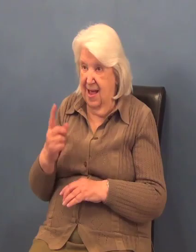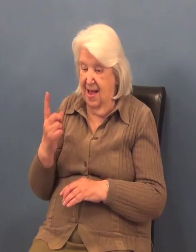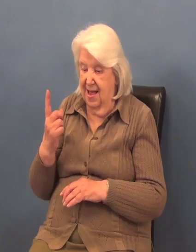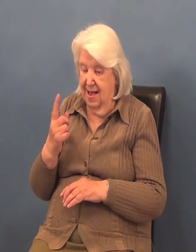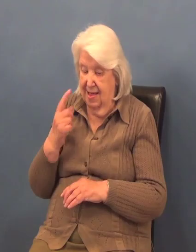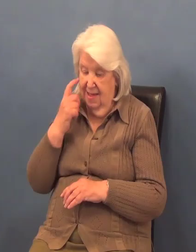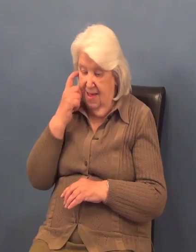Zakaz.